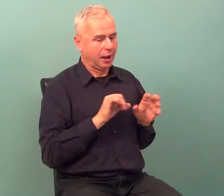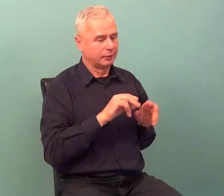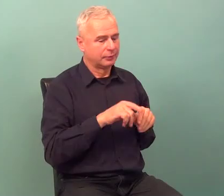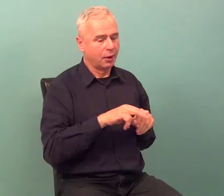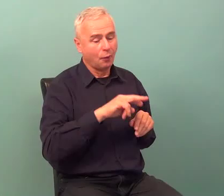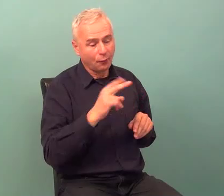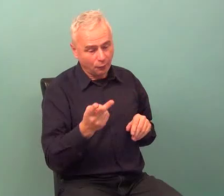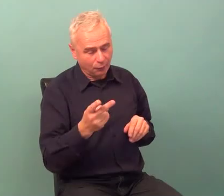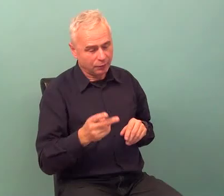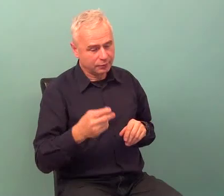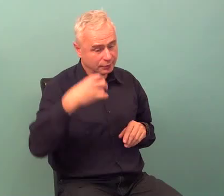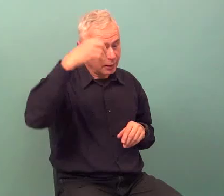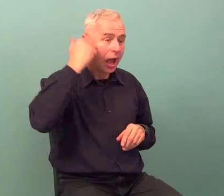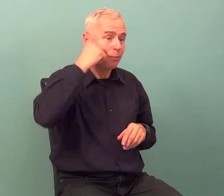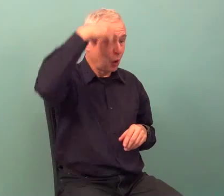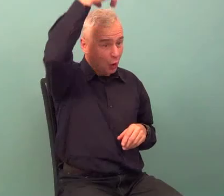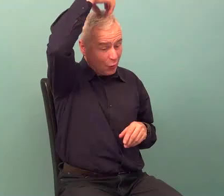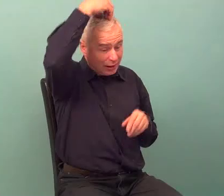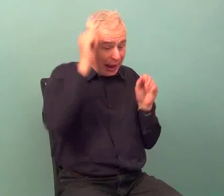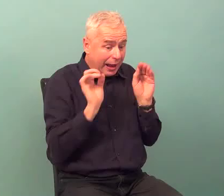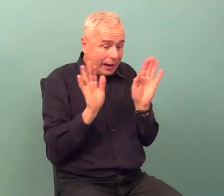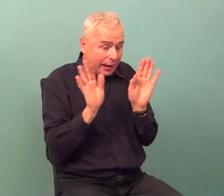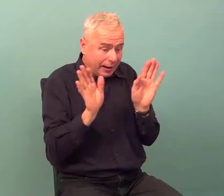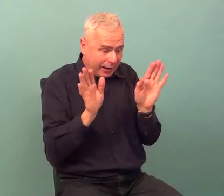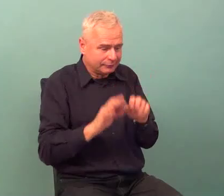Na drugim obrazku ma jabłko na głowie i protestuje.